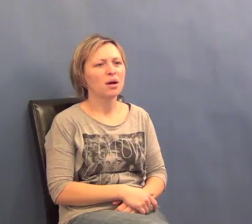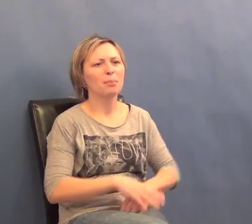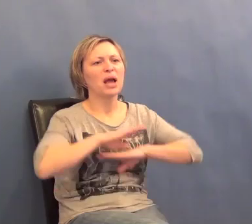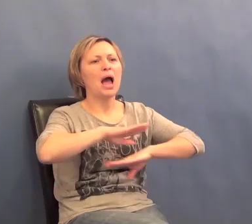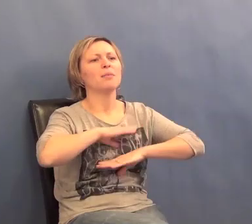Bramka.